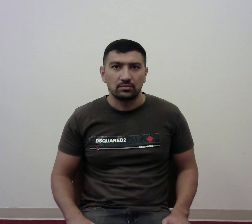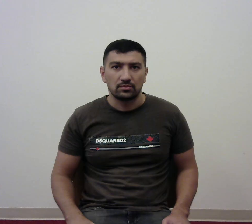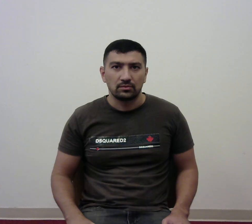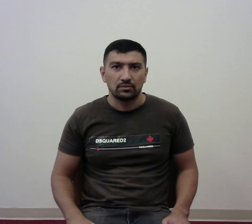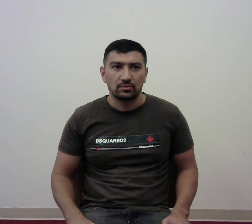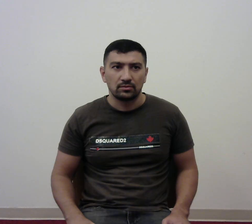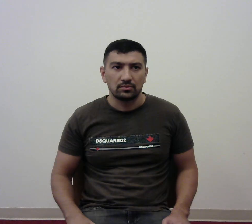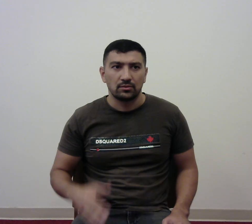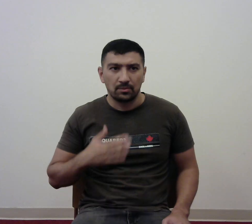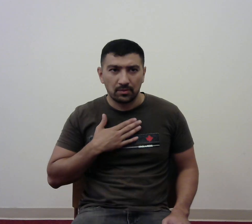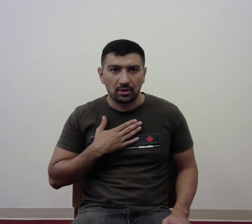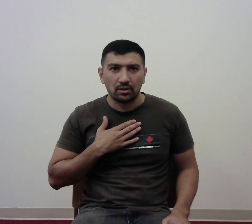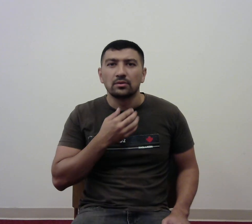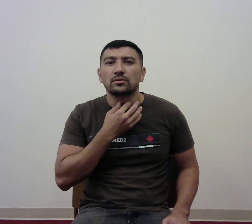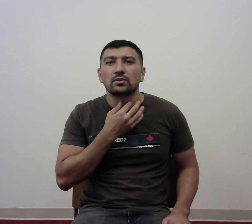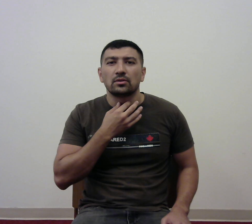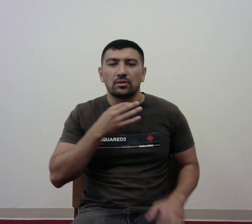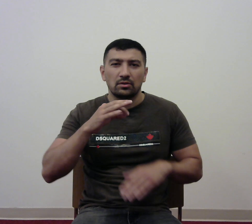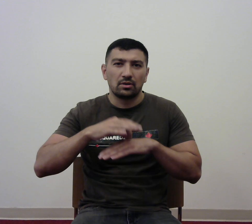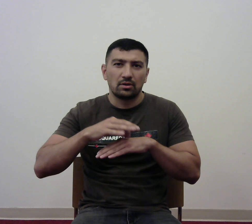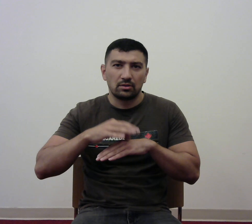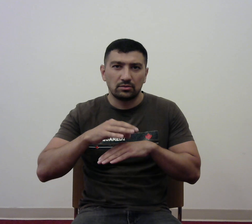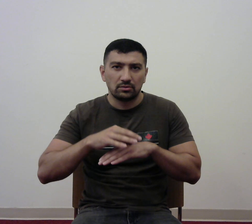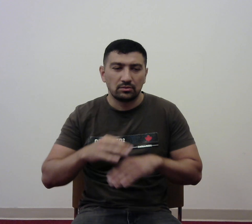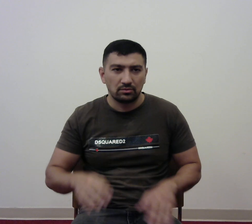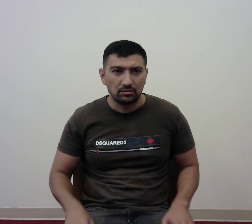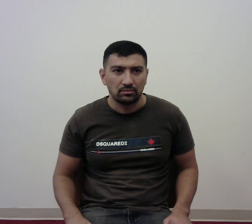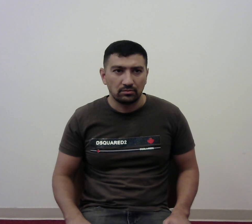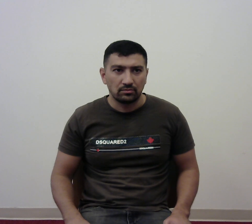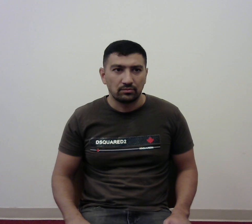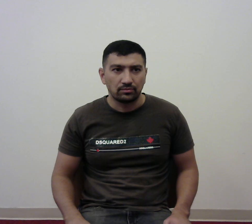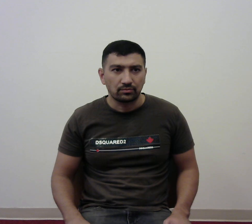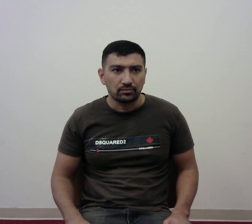Mənim boğazım ağrıyır